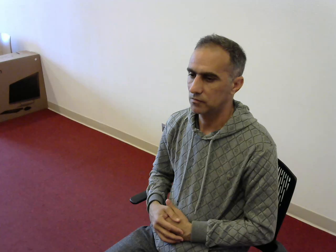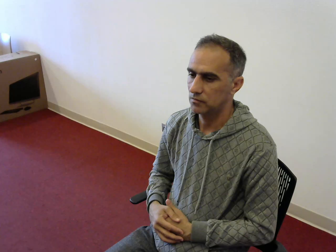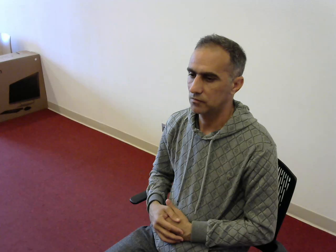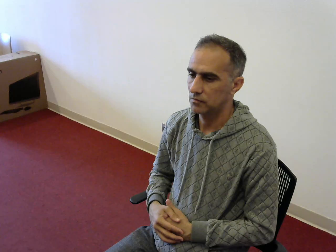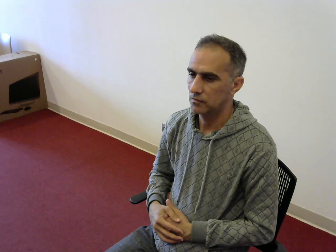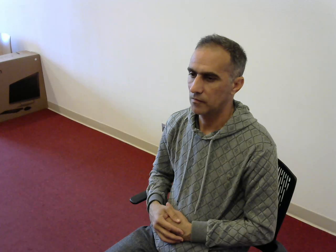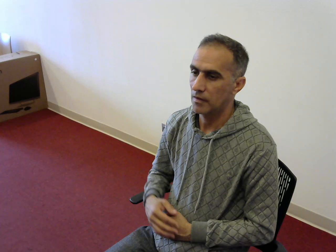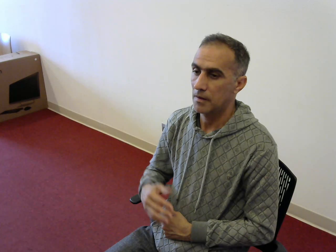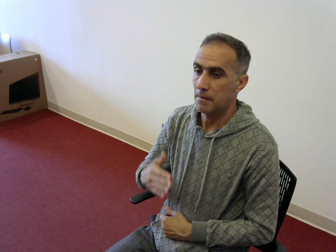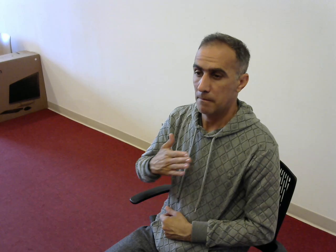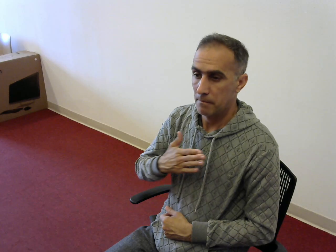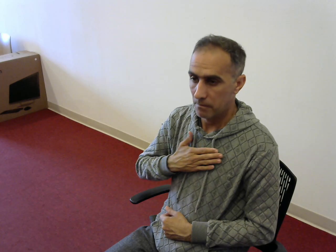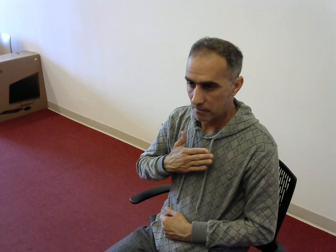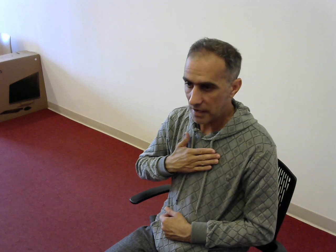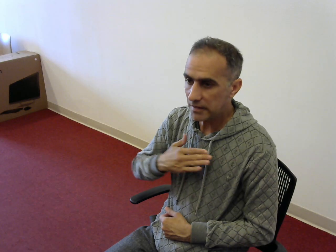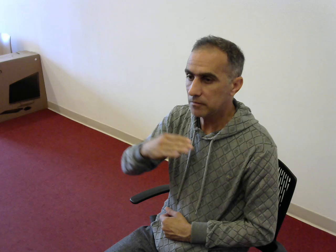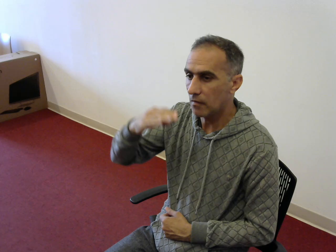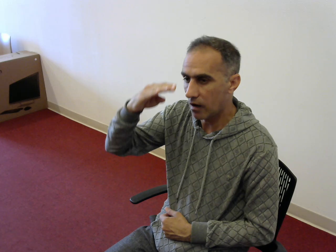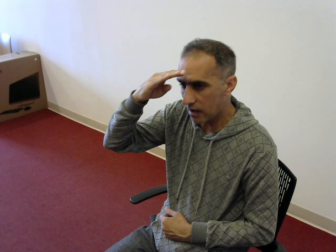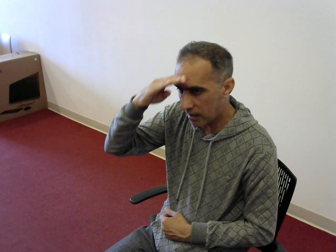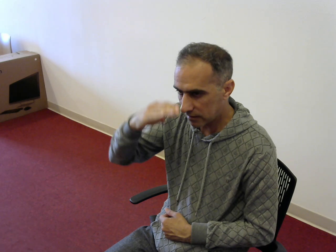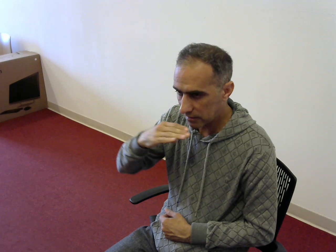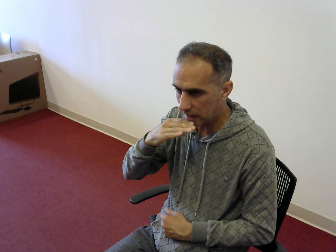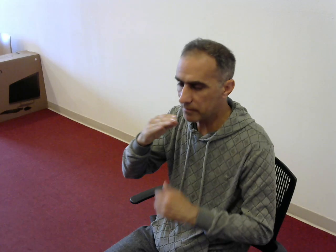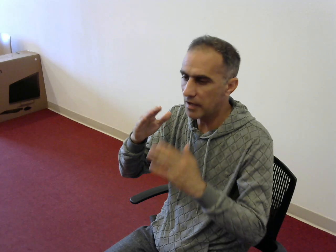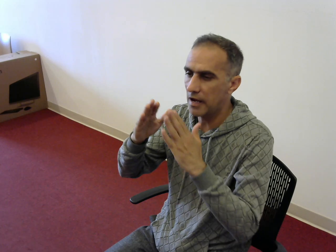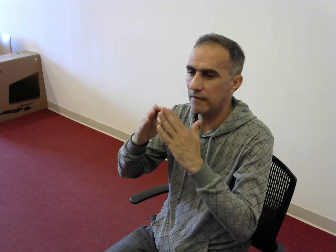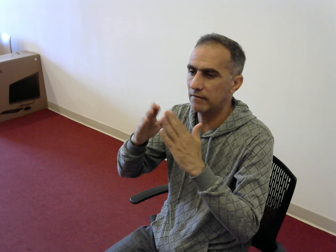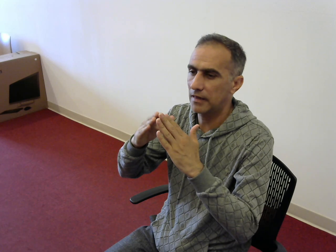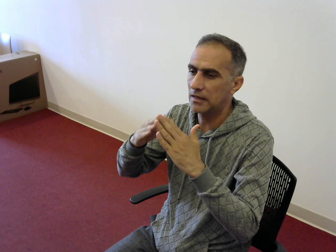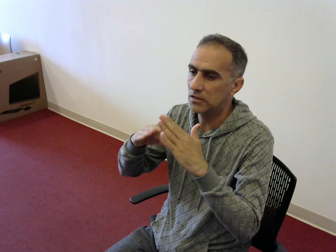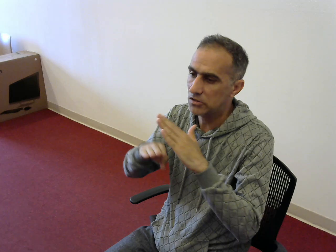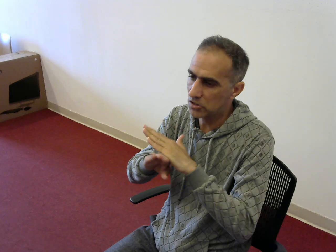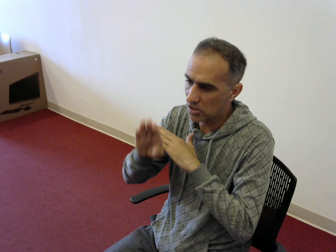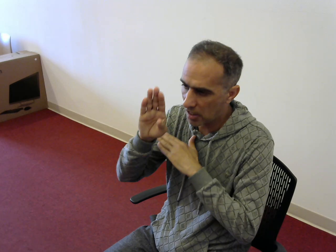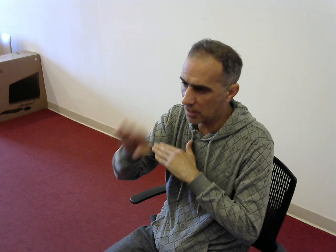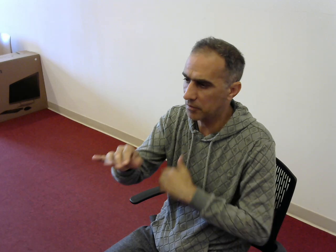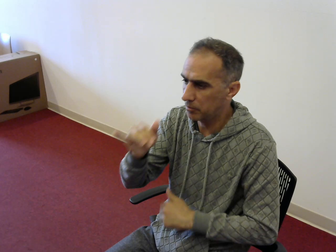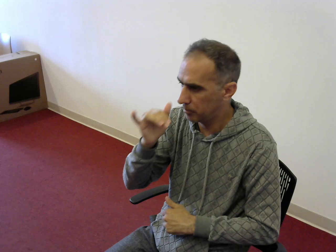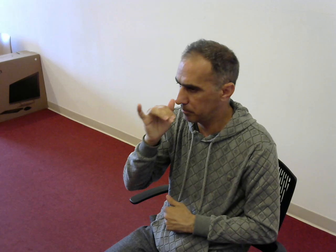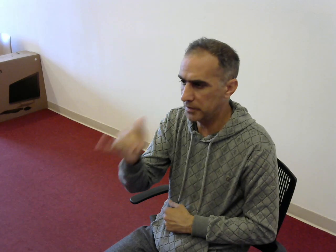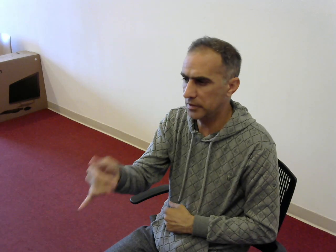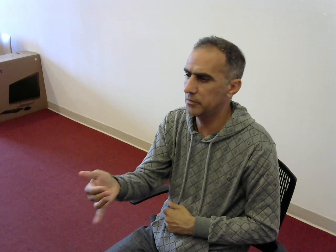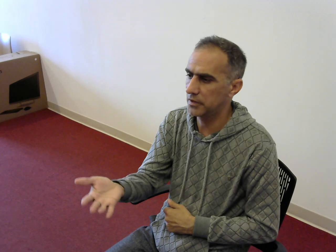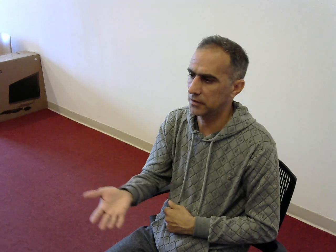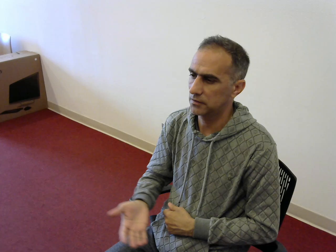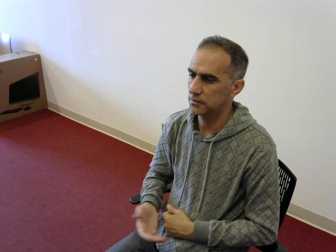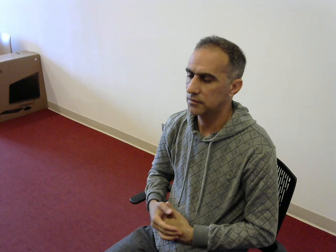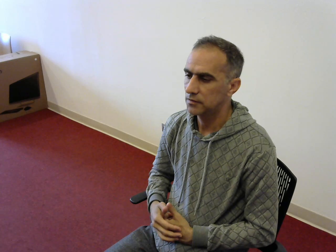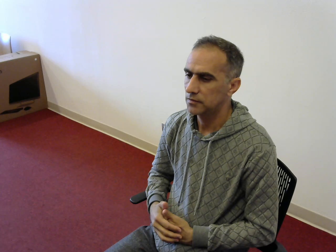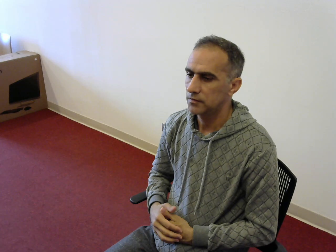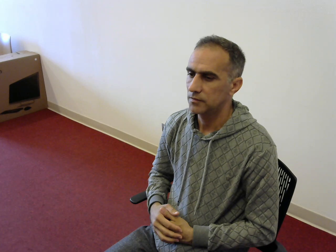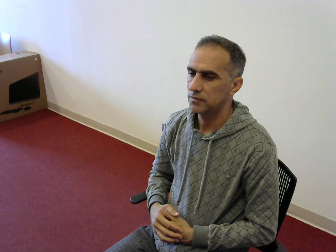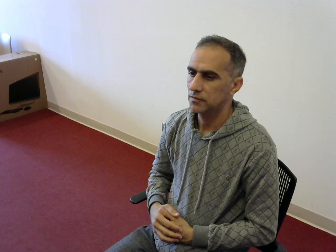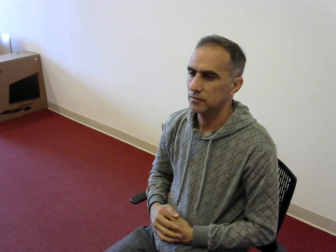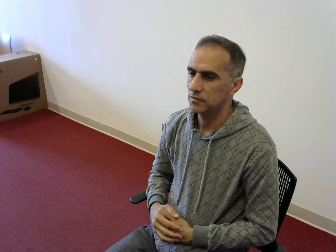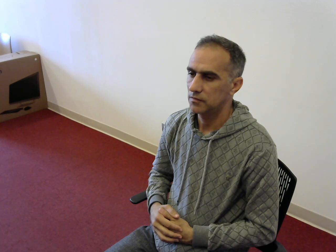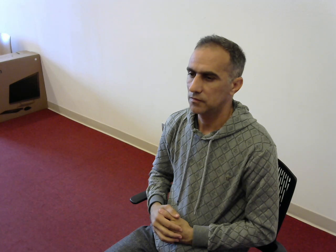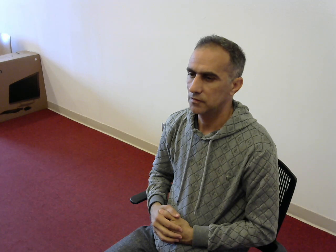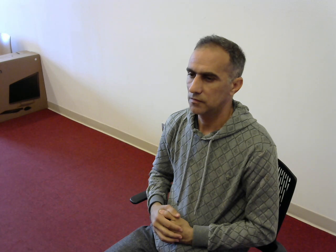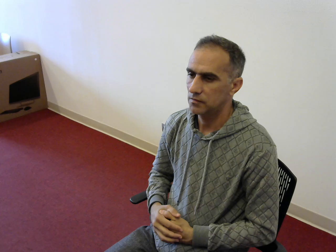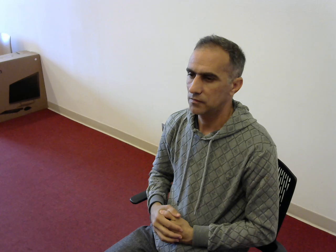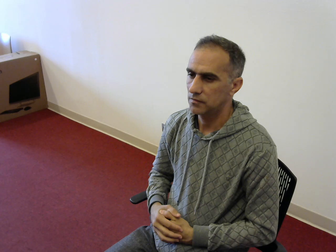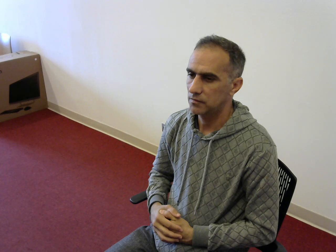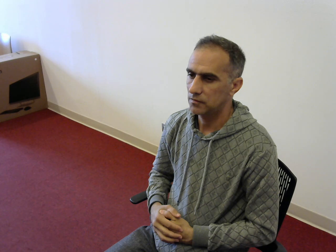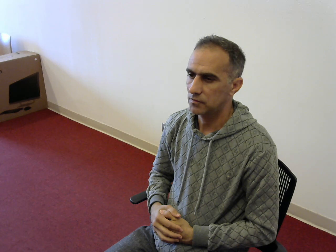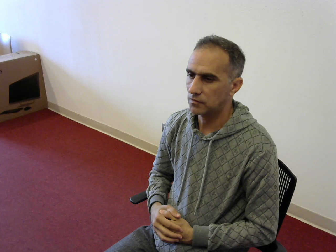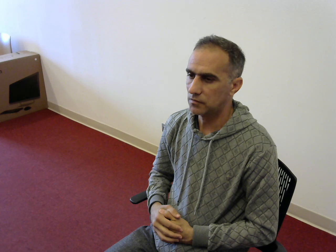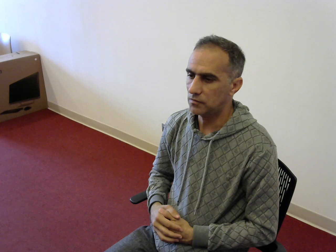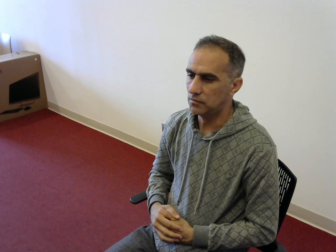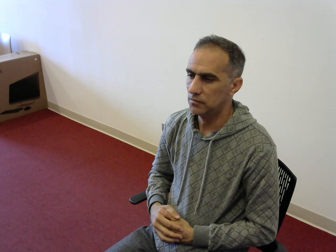Mənim atam evdən çıxa bilmir